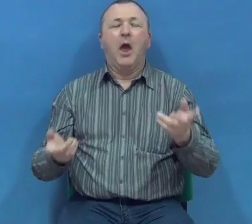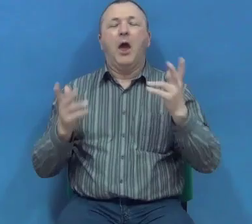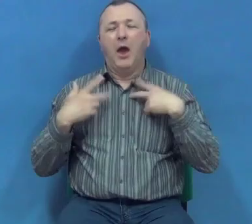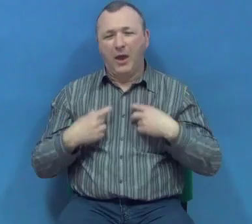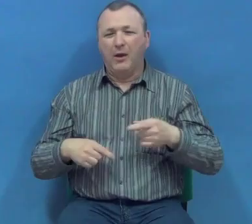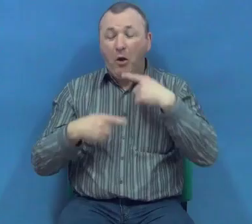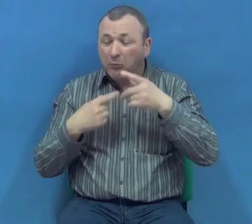Opowiedzieli mu, a on robił wielkie oczy.